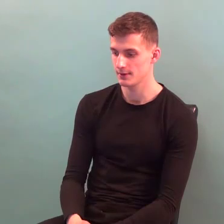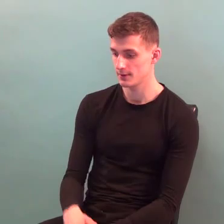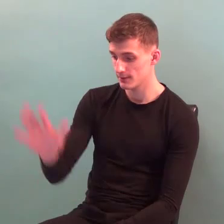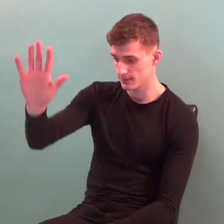Poczekaj.